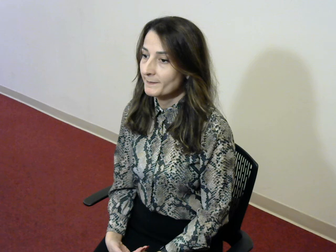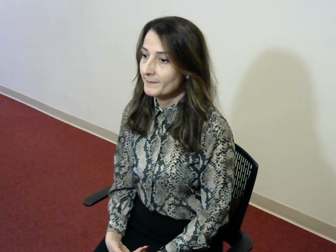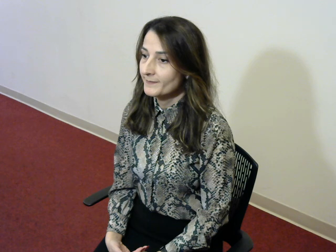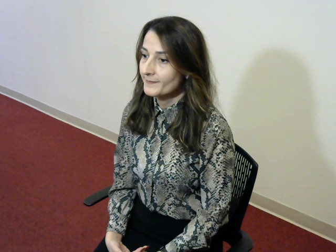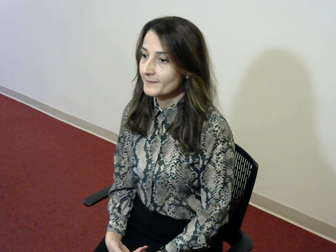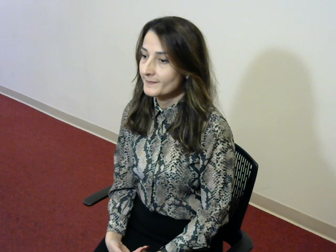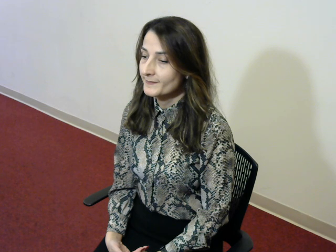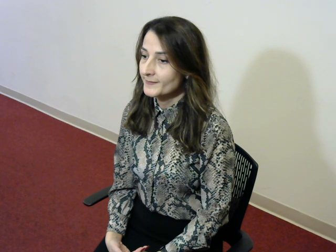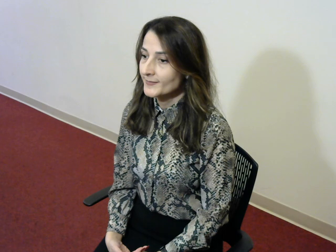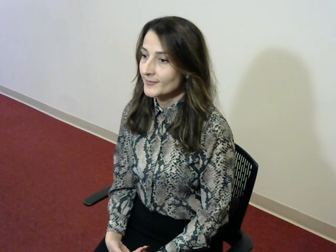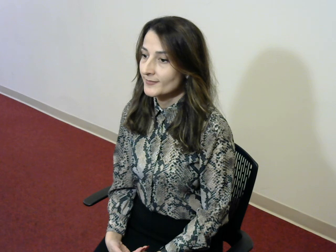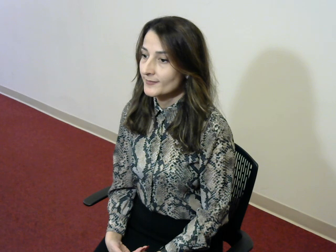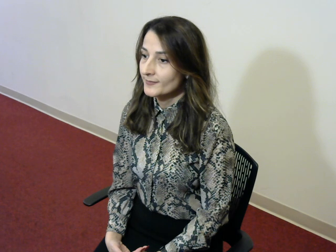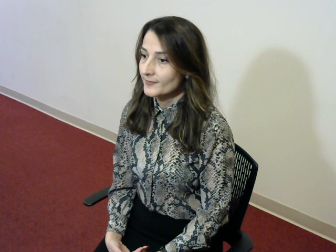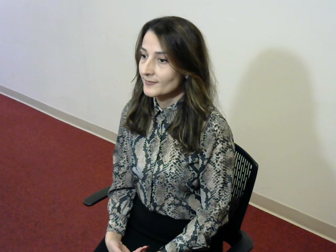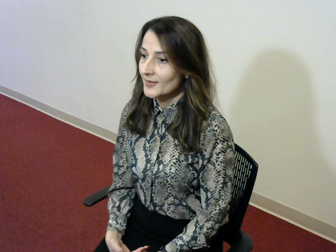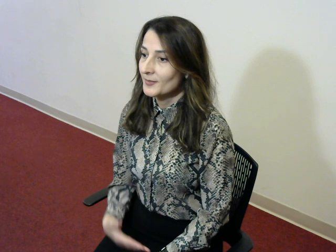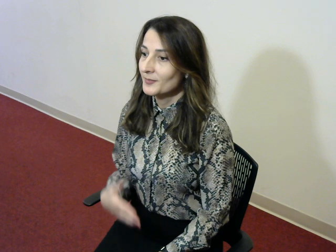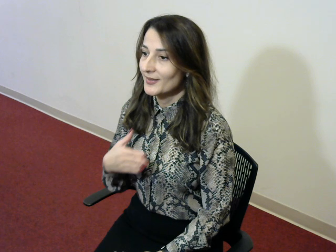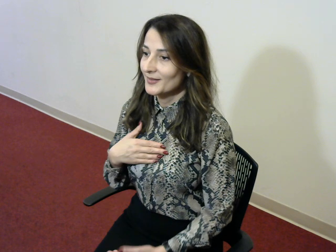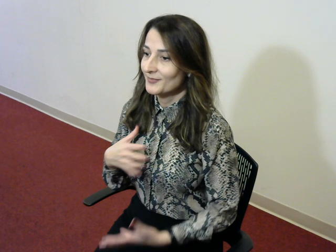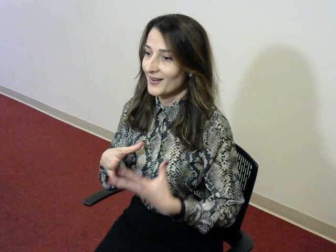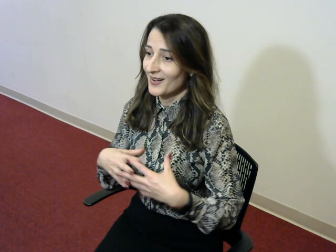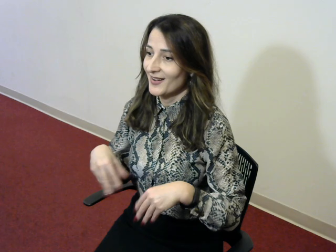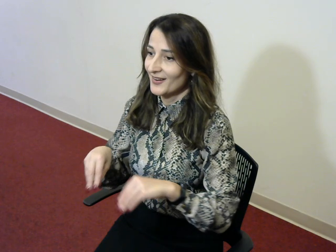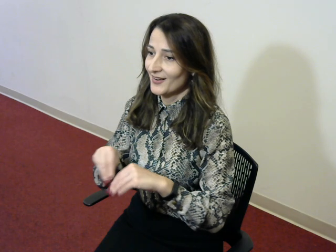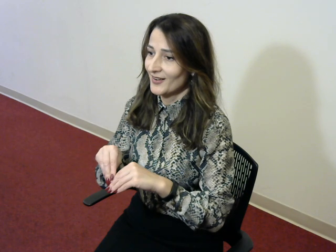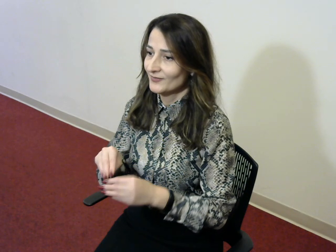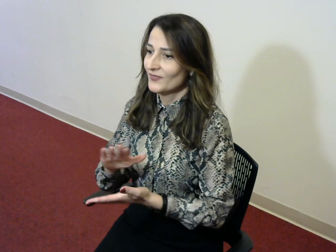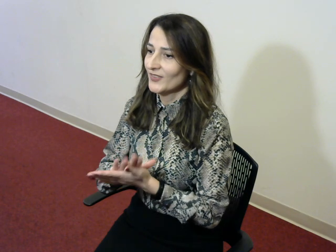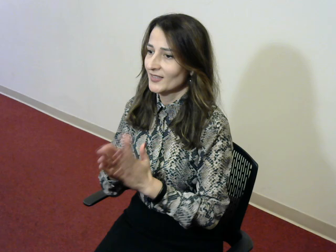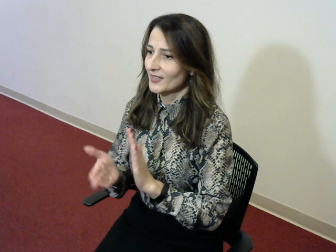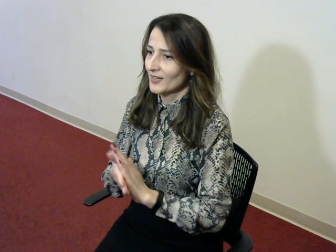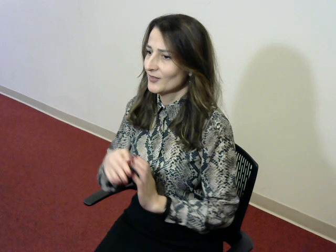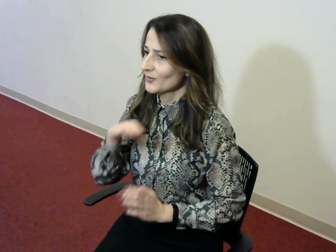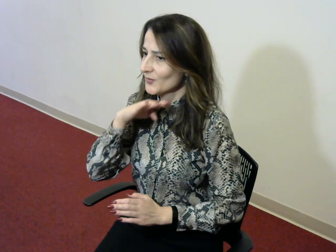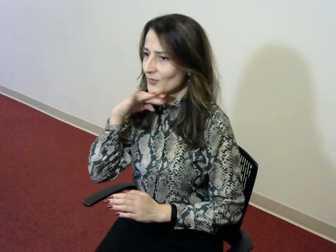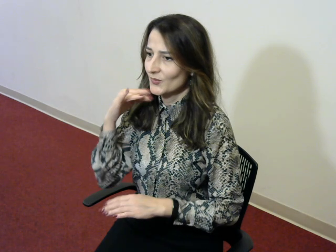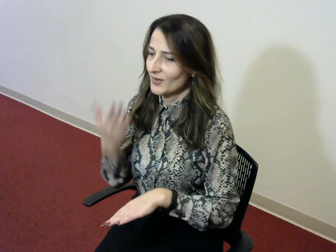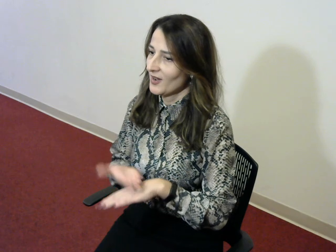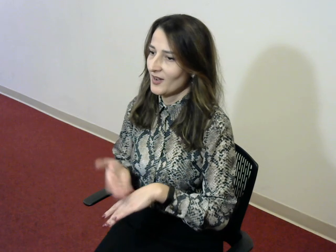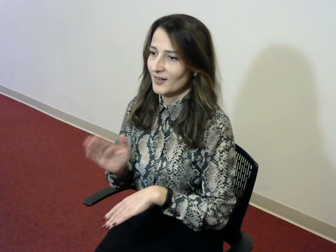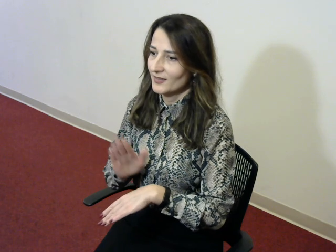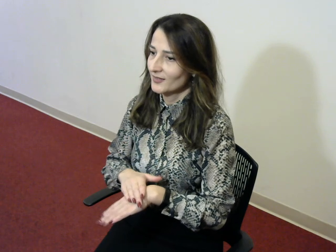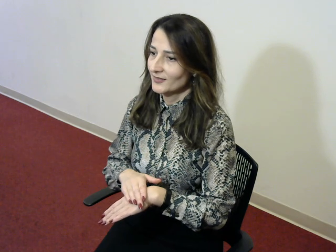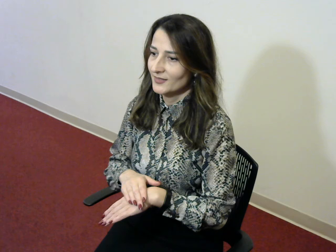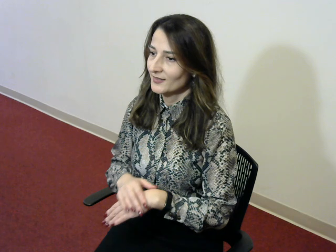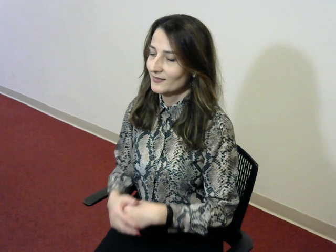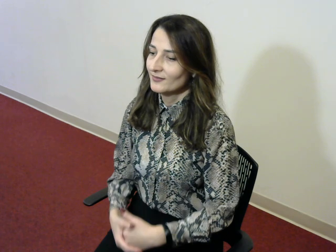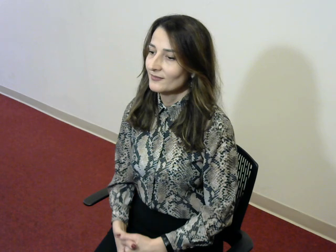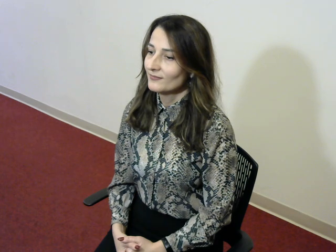Mənim ailəmin vəziyyəti çox ağırdır